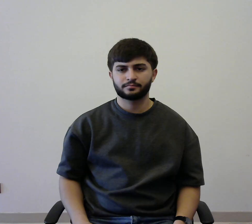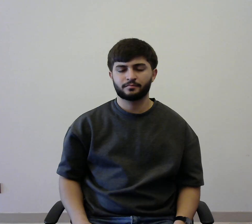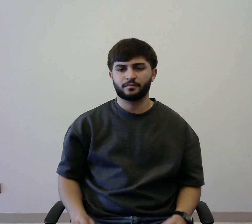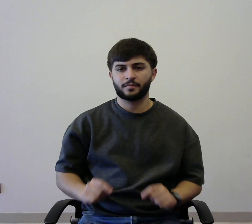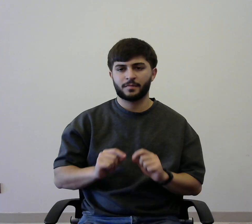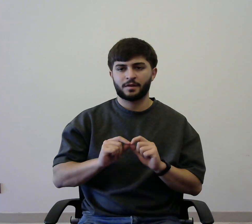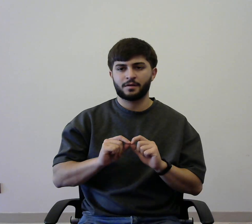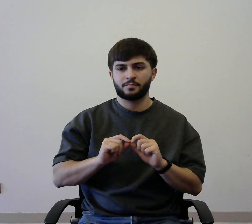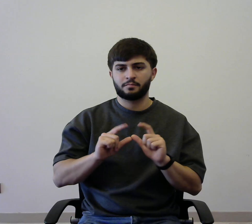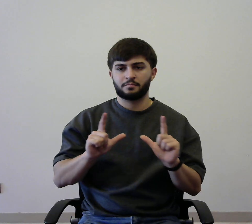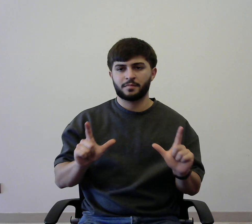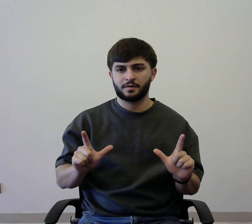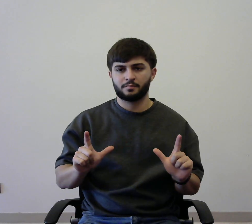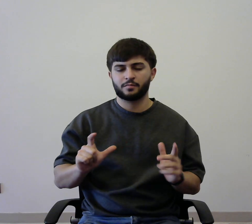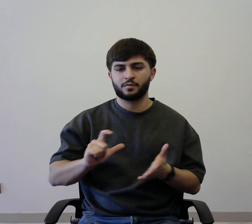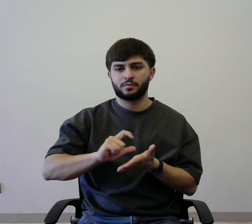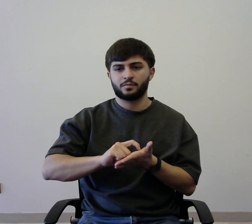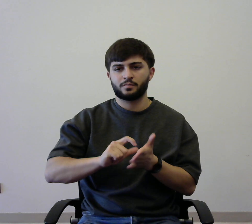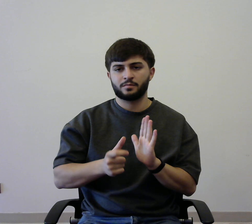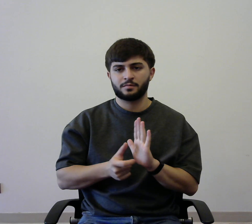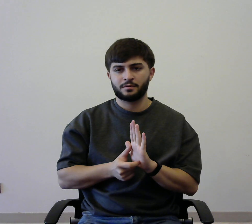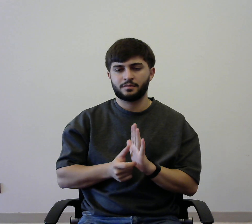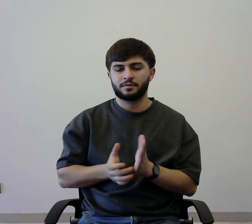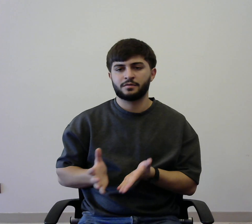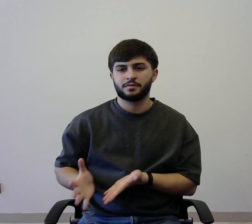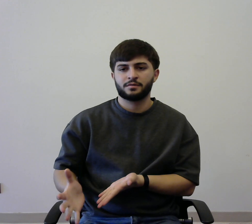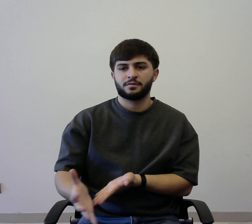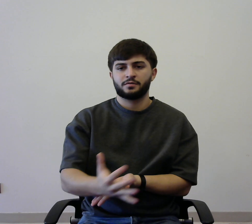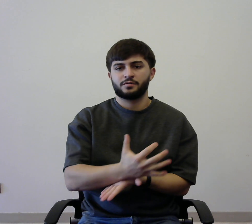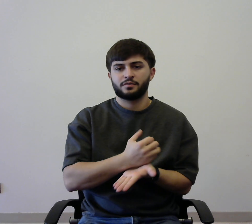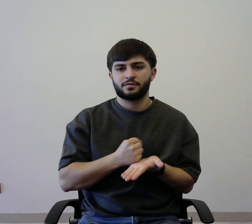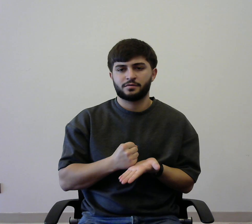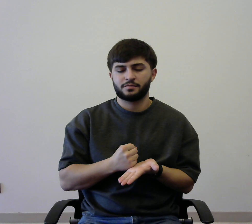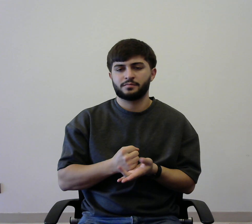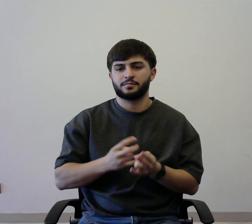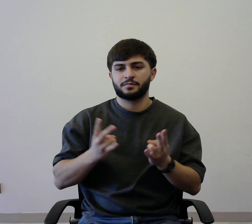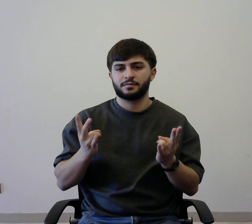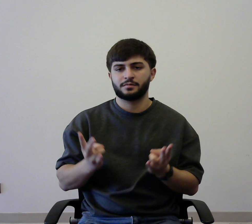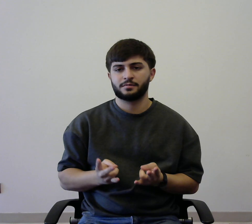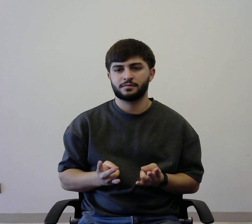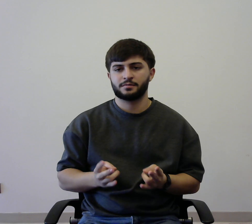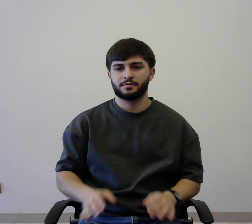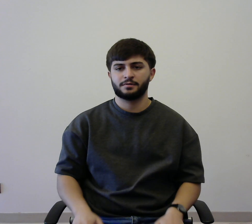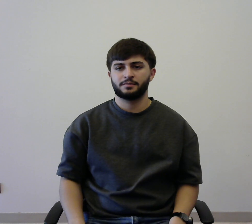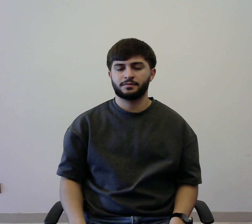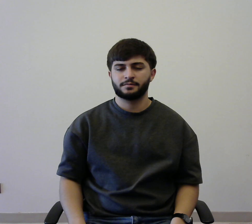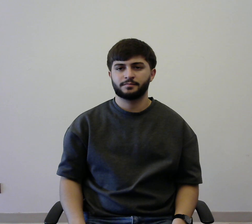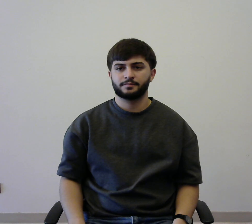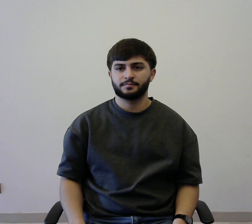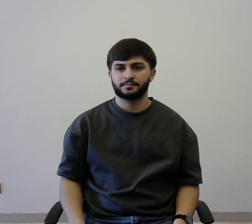Məktəbdə otaqları yığışdırmaq lazımdır